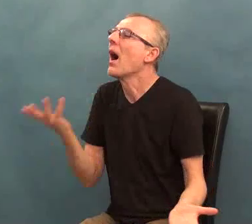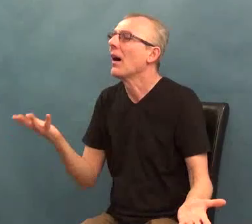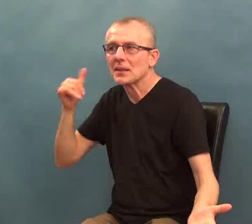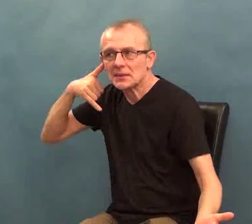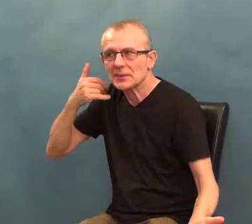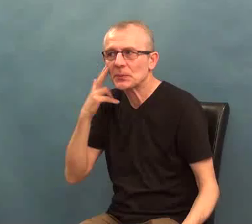Nie słyszy, jest głuchy.